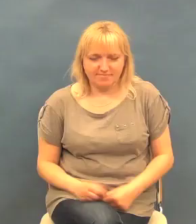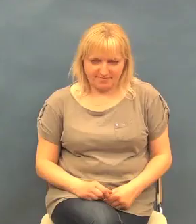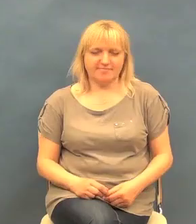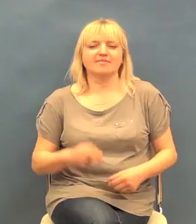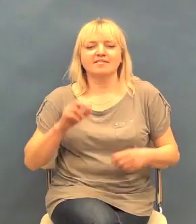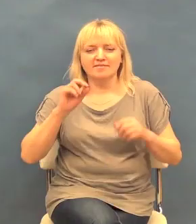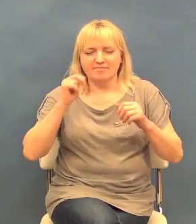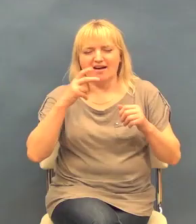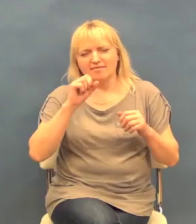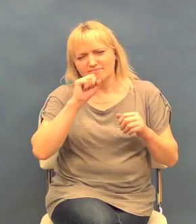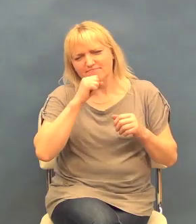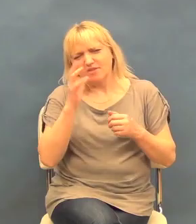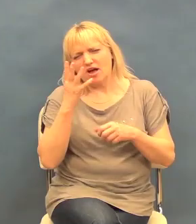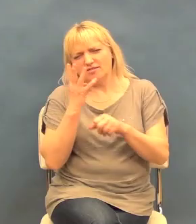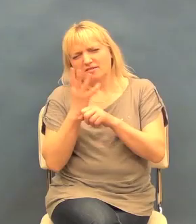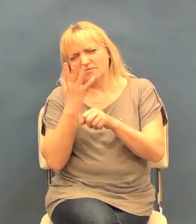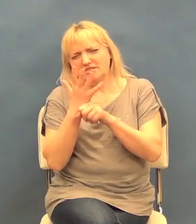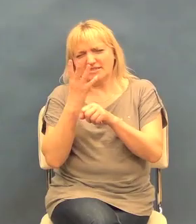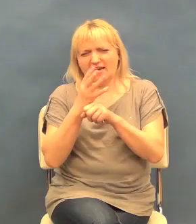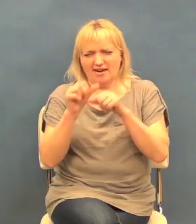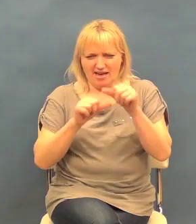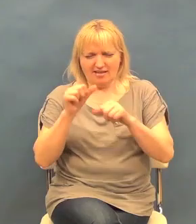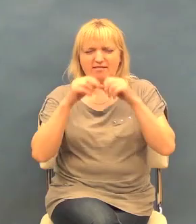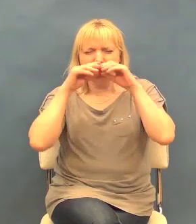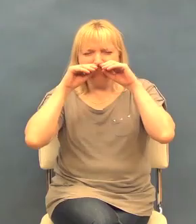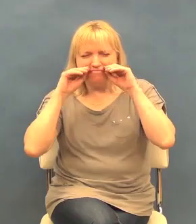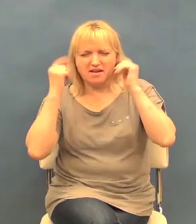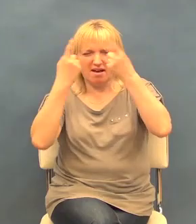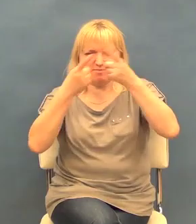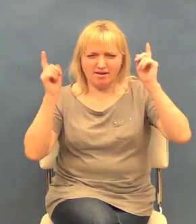Stary pan, około czterdzieści, pięćdziesiąt lat, ma wąsy, kapelusz.